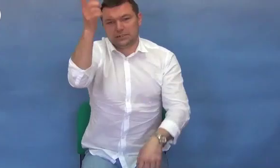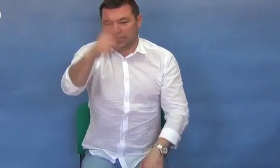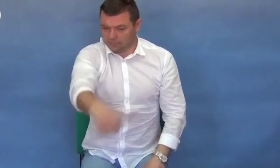Przekreślenie.